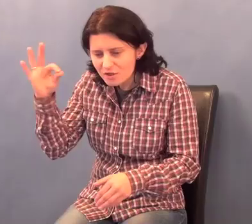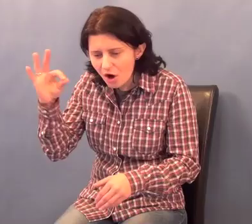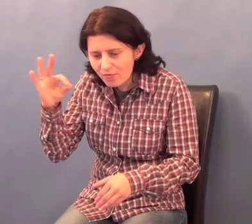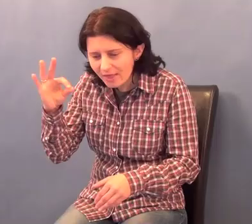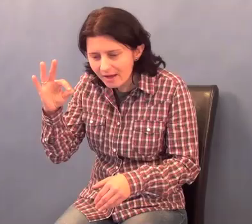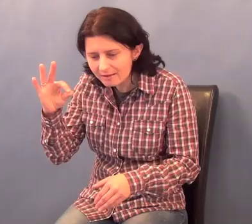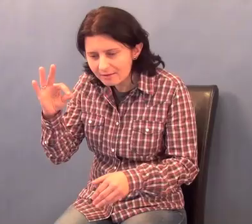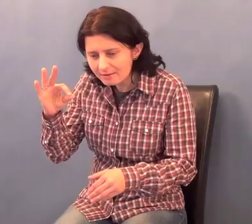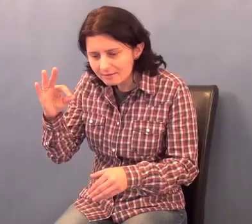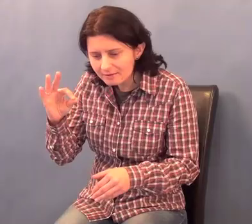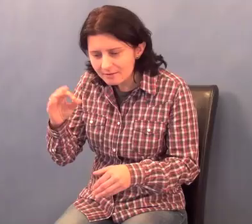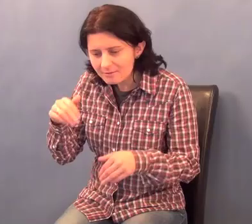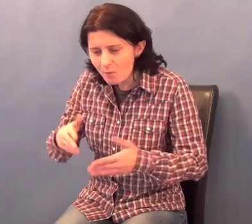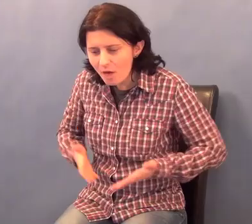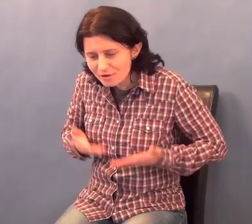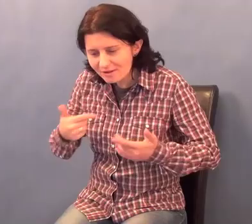Może w środę?